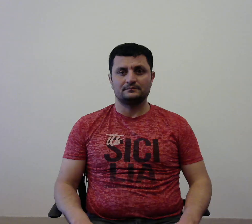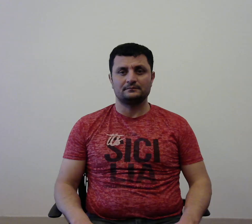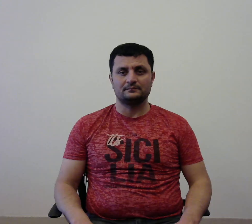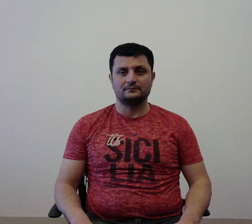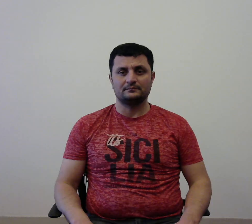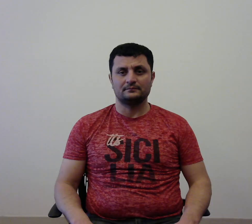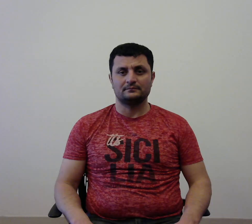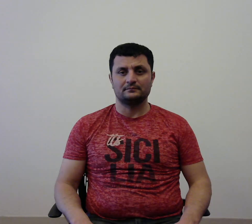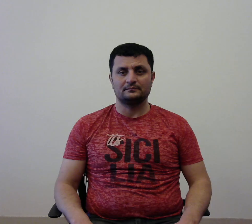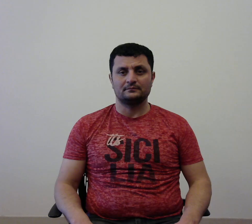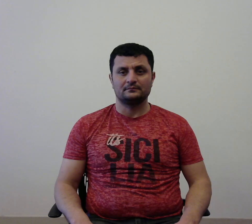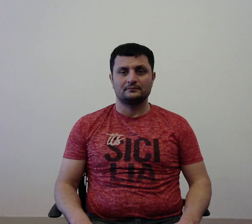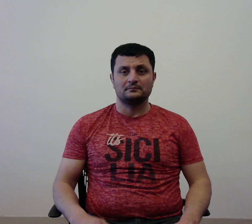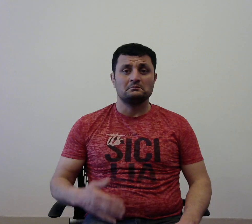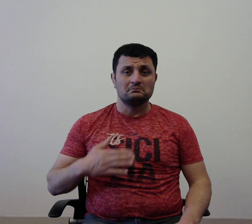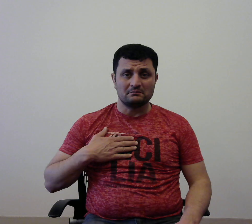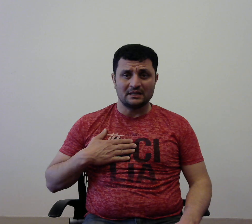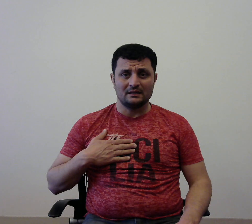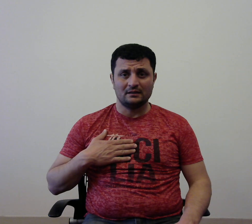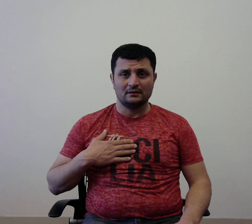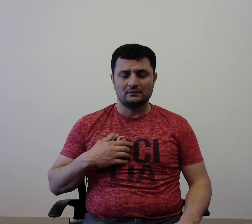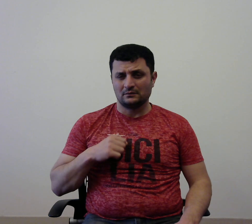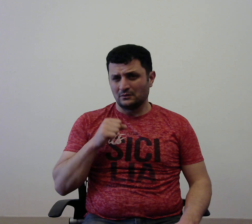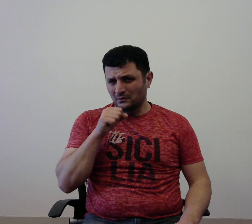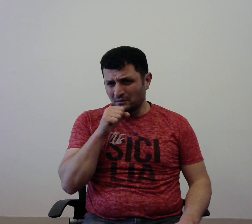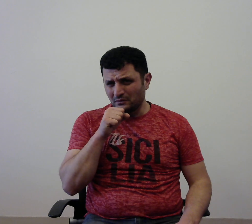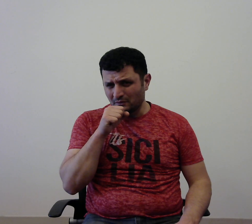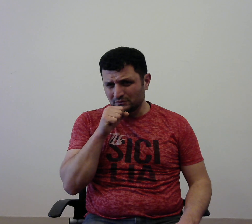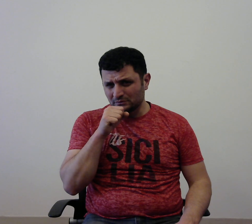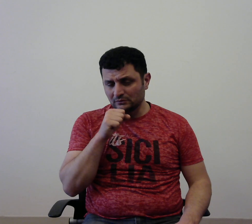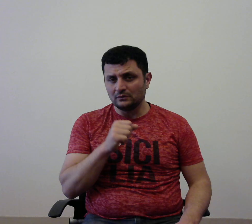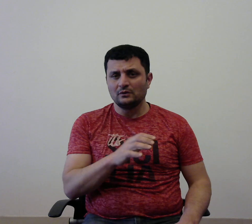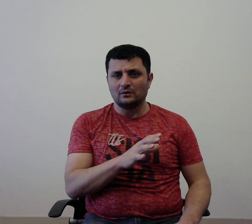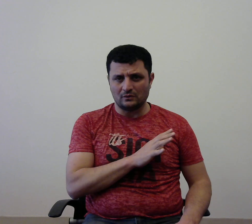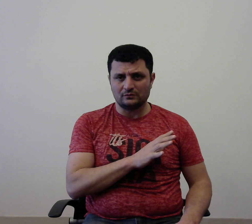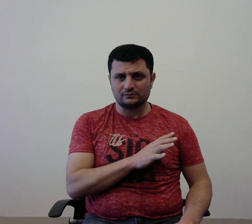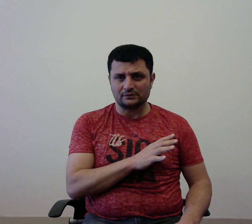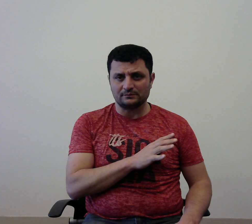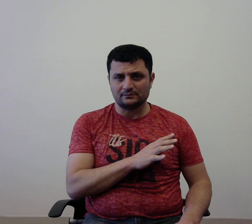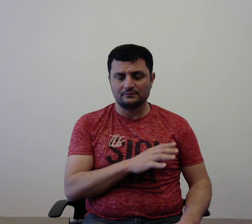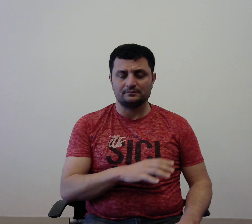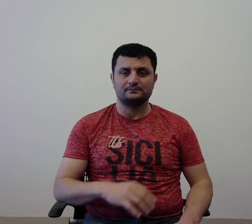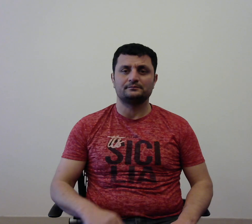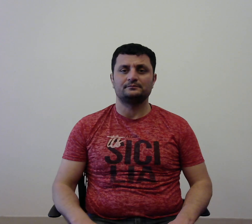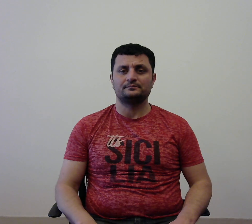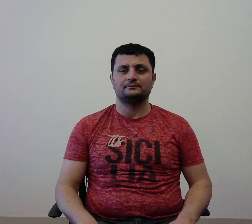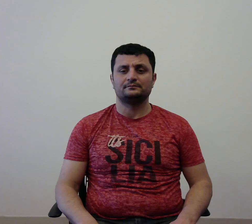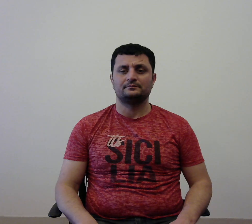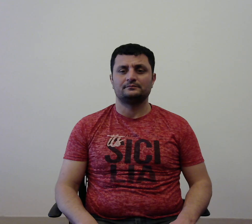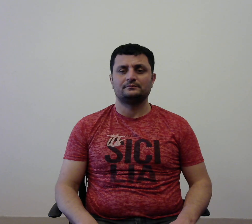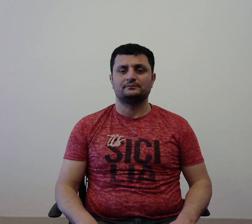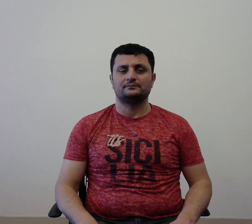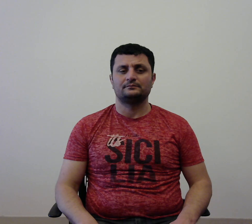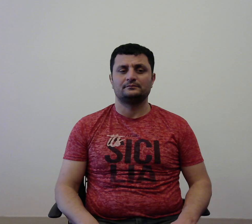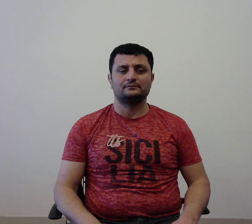Mən zökəm olmuşam